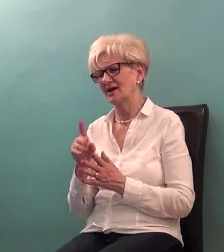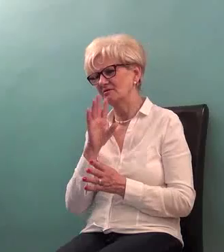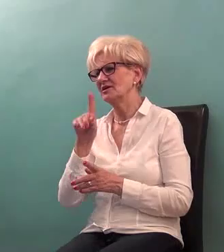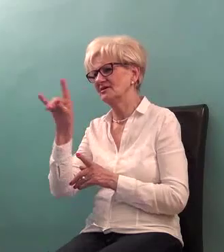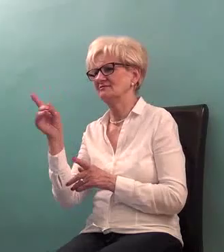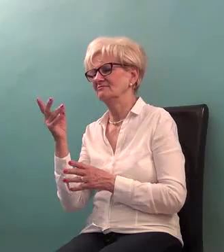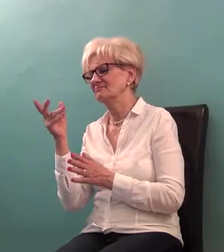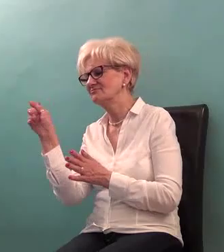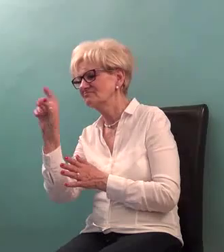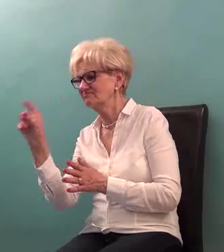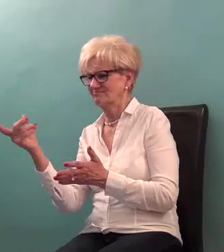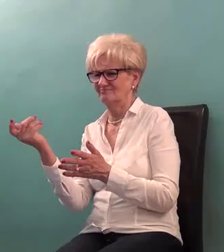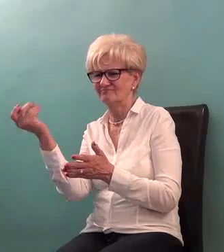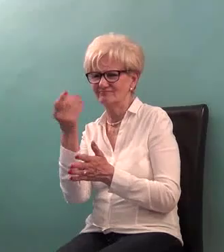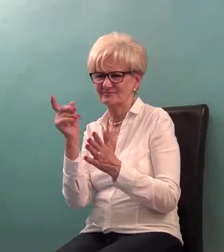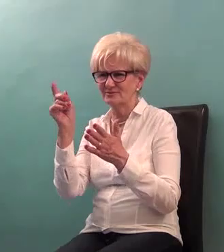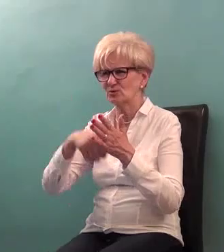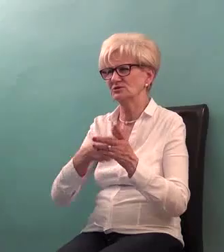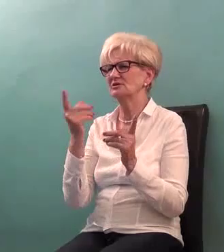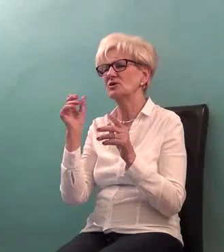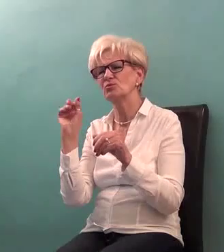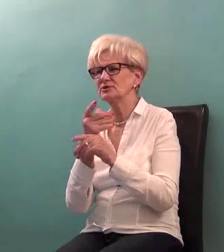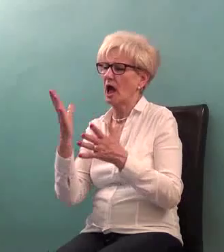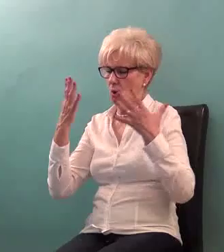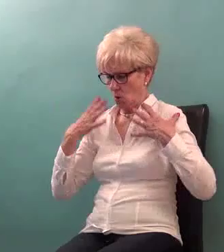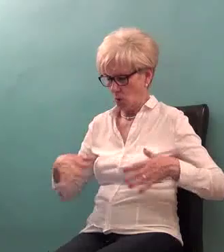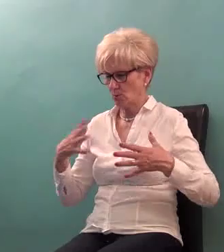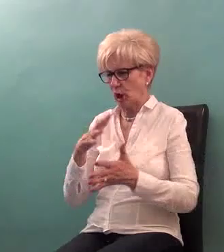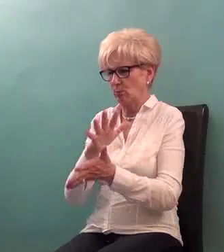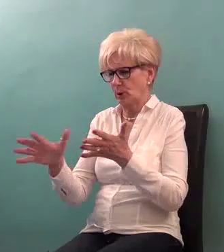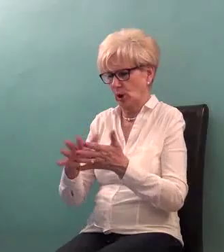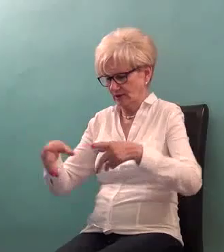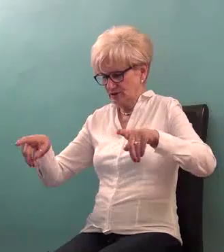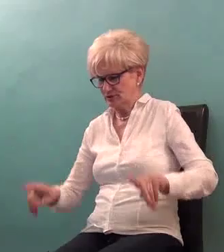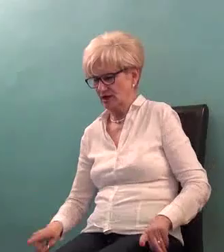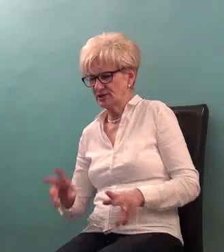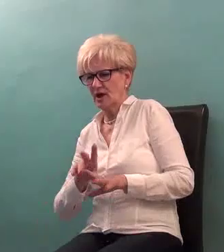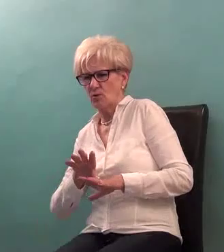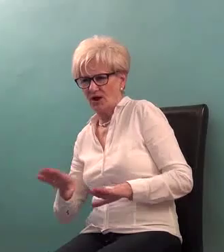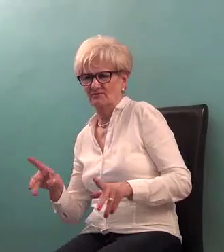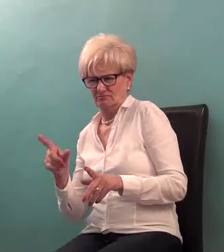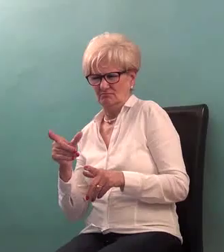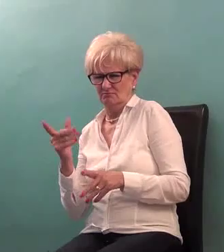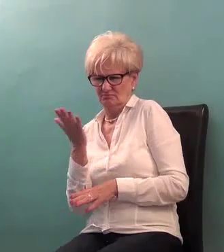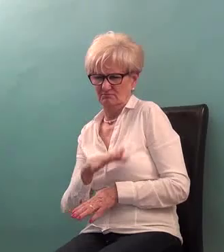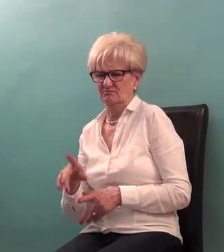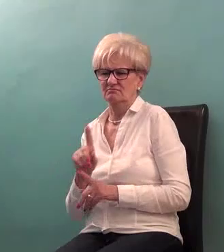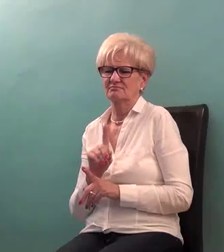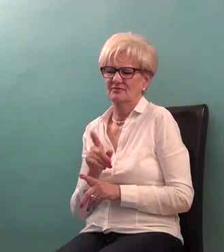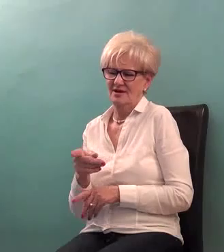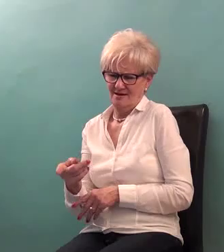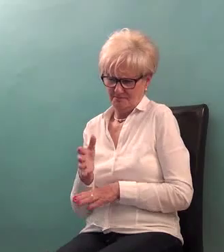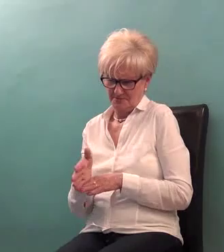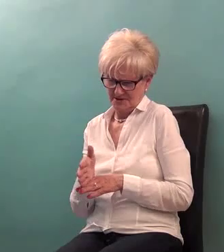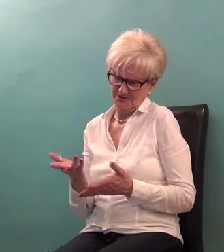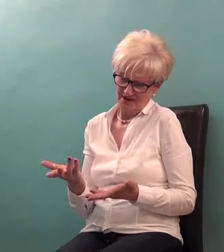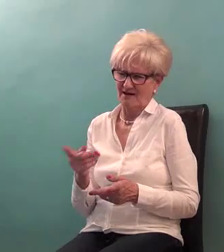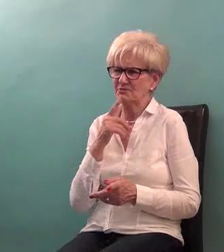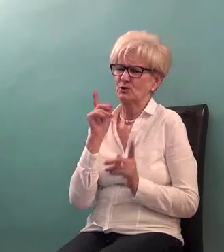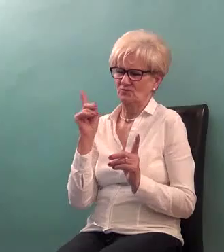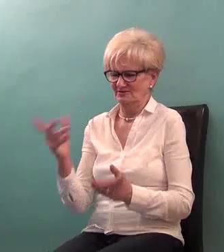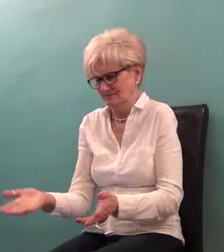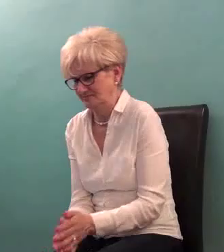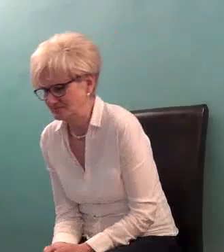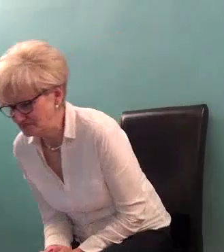To wydaje mi się podobne do zakazu zamalowywania, drapania czegoś. Albo to ostrzeżenie przed siadaniem na ławce w brudnym ubraniu, albo piłowanie ławki.